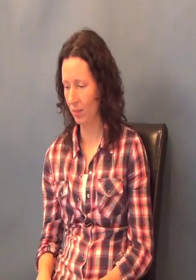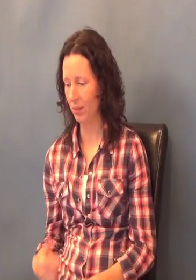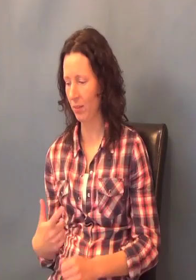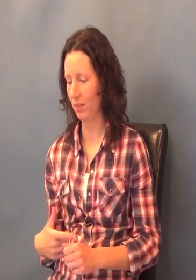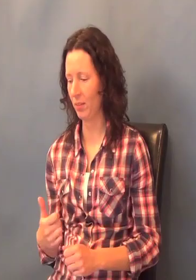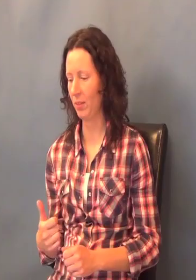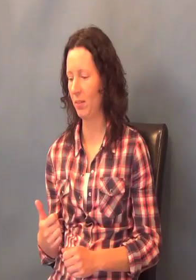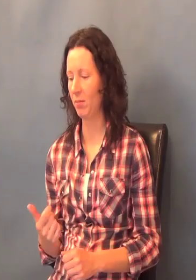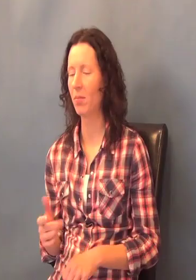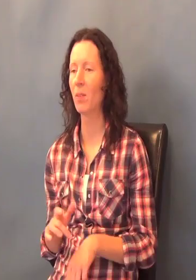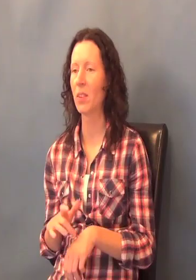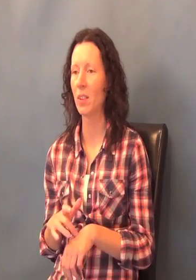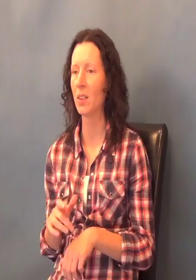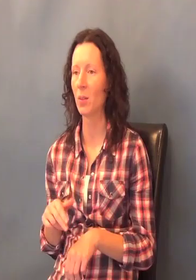Dwudziesty pierwszy... do lekarza.